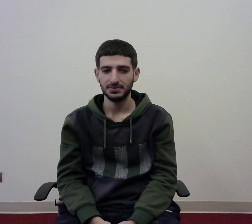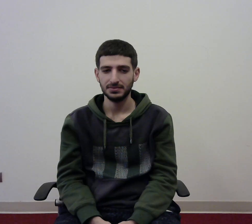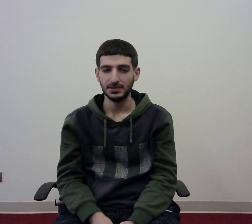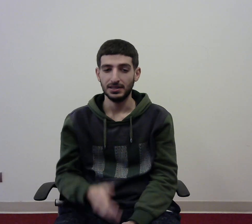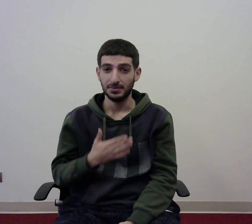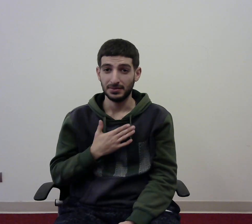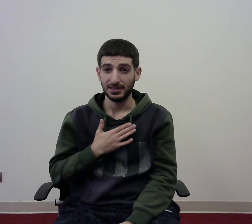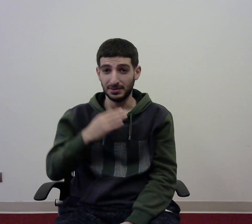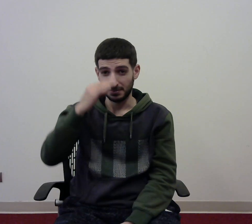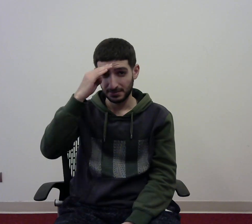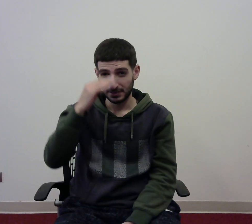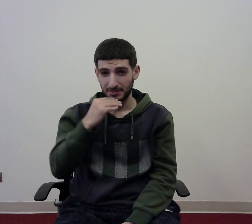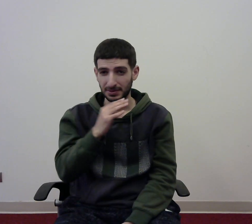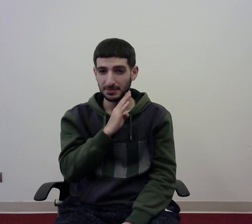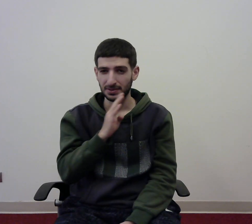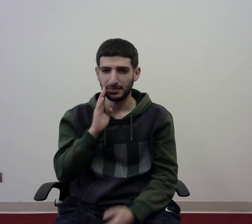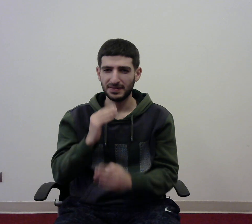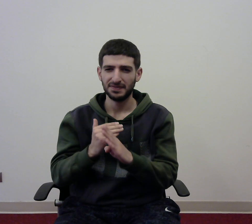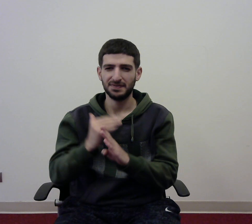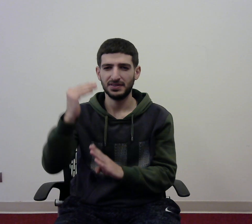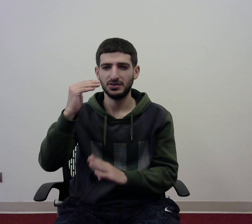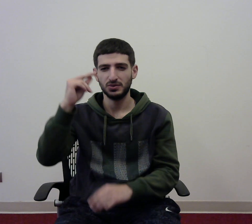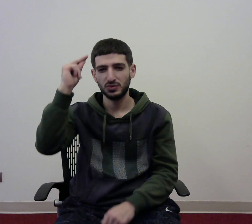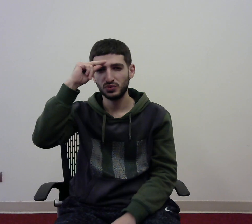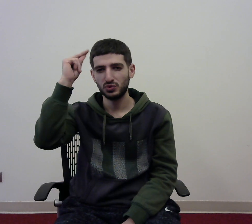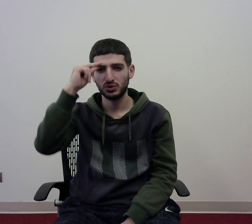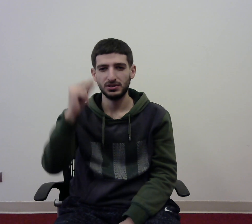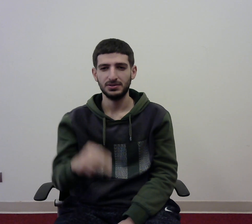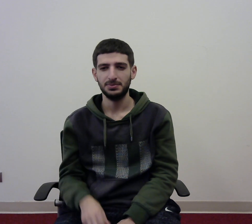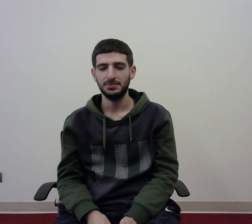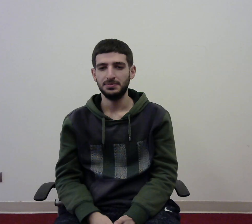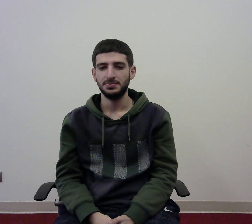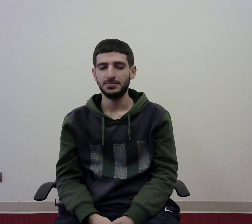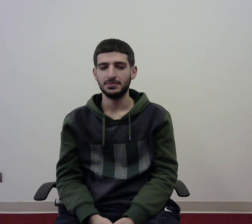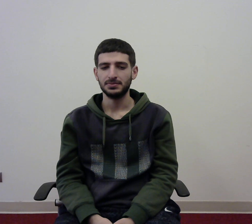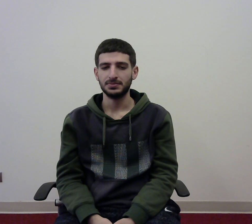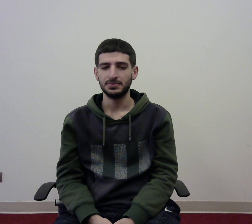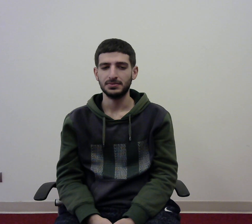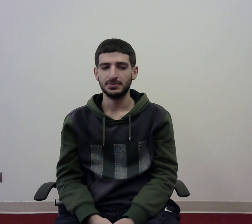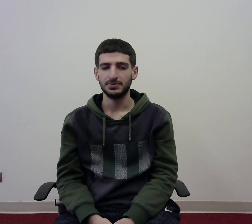Mənim valideynlərim ali təhsillidir